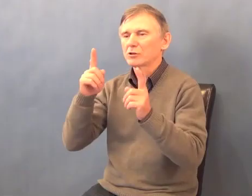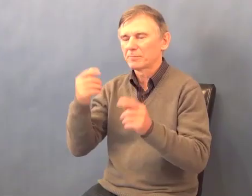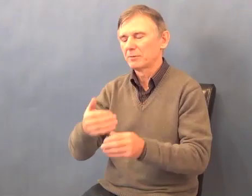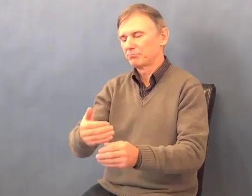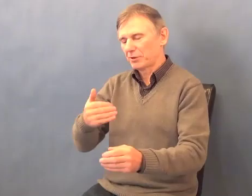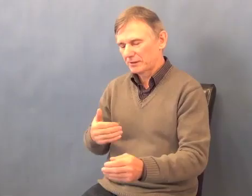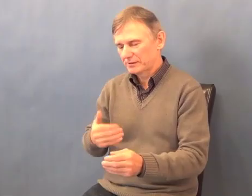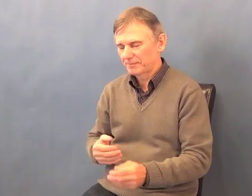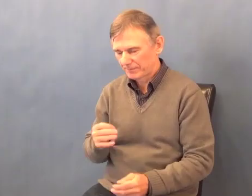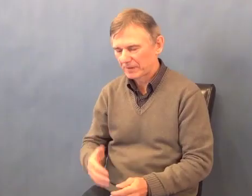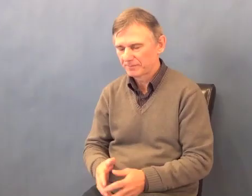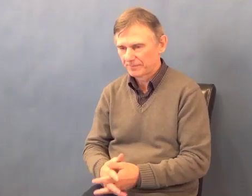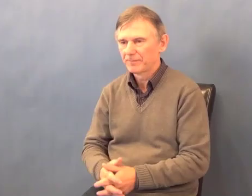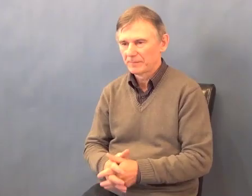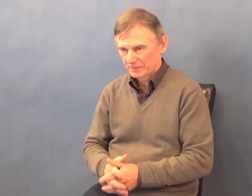Uprzedzają, jest ostrzeżenie przed tym miejscem.